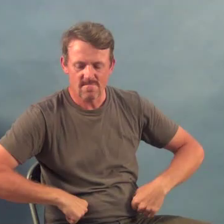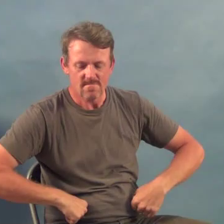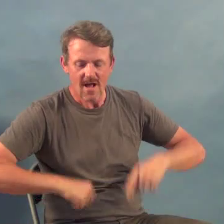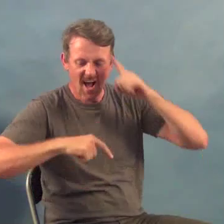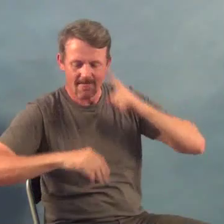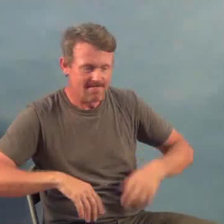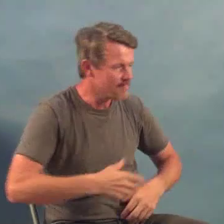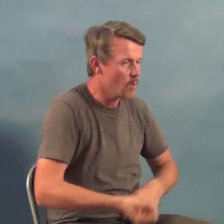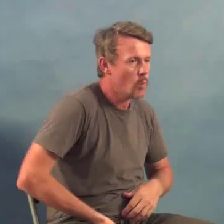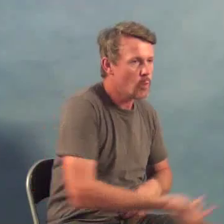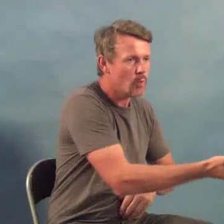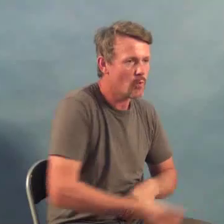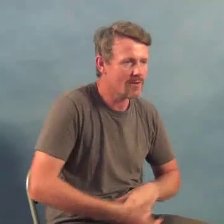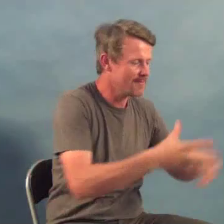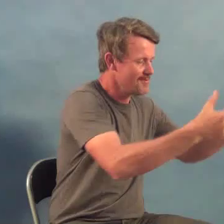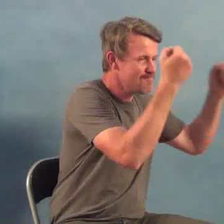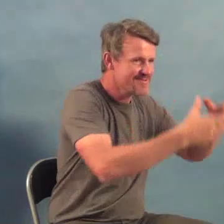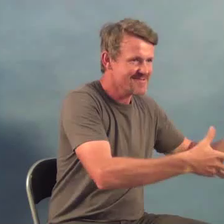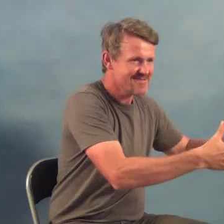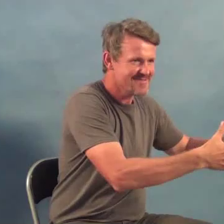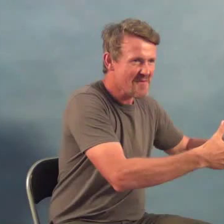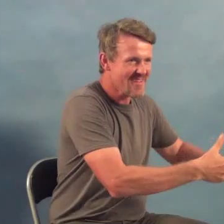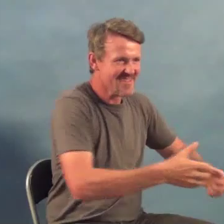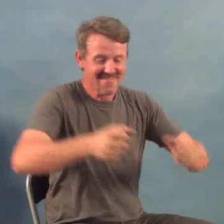Bierze ciężką kulę do bowlingu, przenosi ją i wrzuca do rynny.